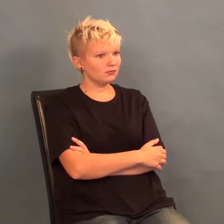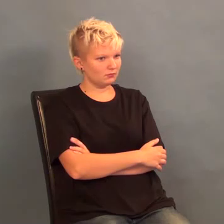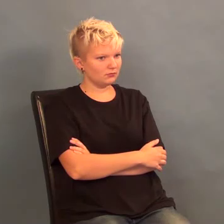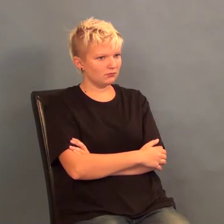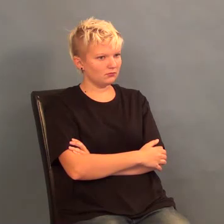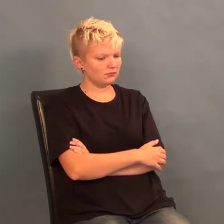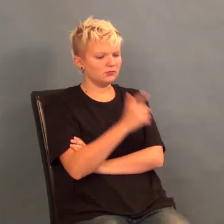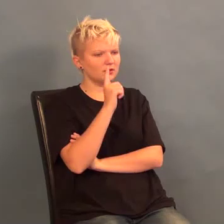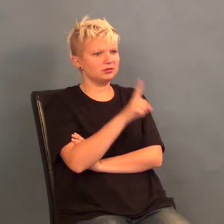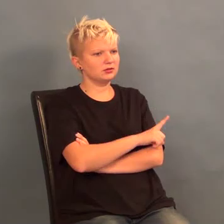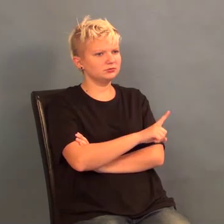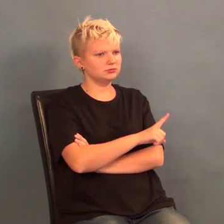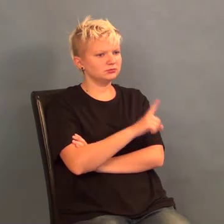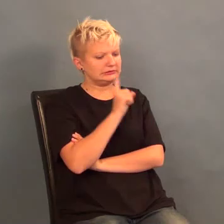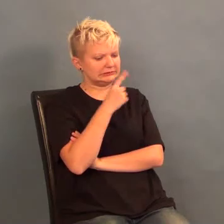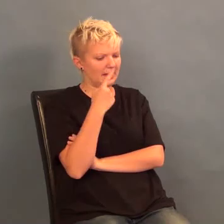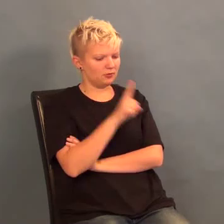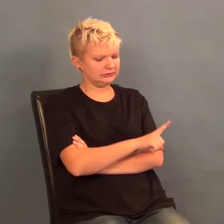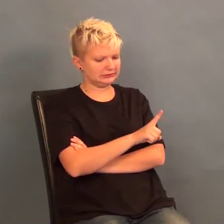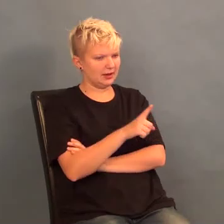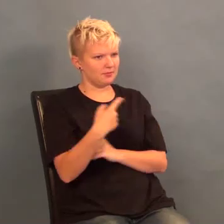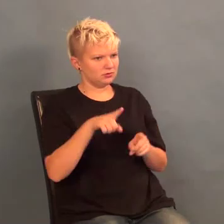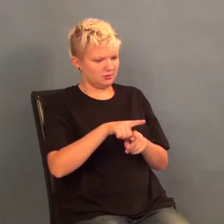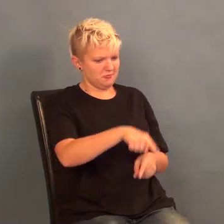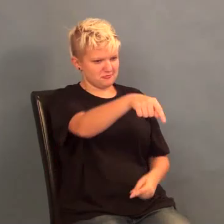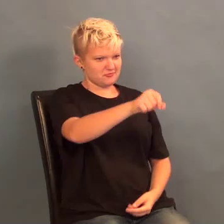Myślę, że mamy tak samo, tu i tam jest tak samo.